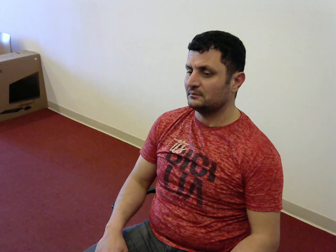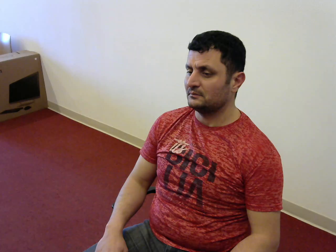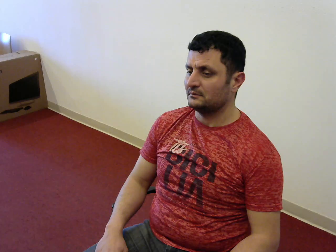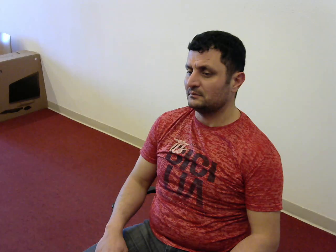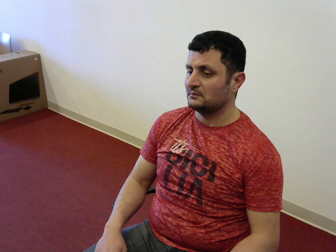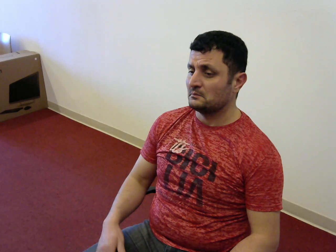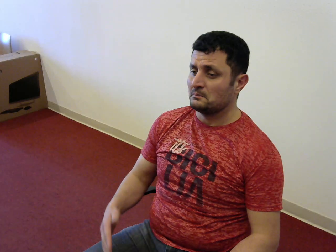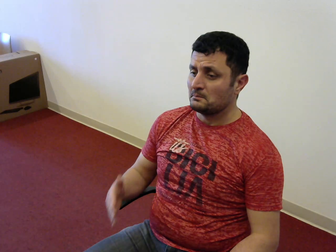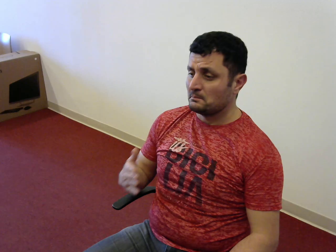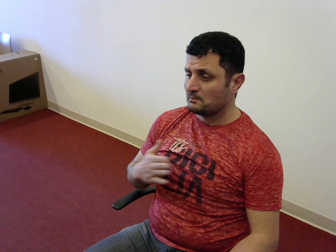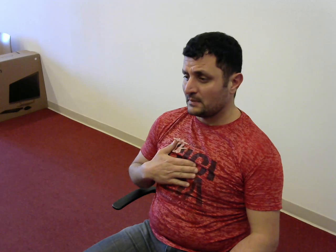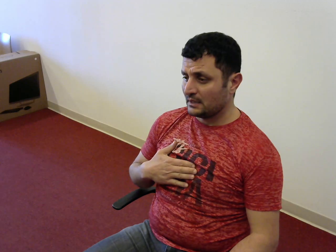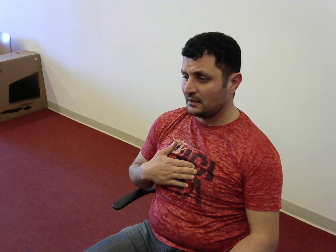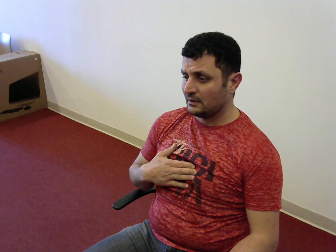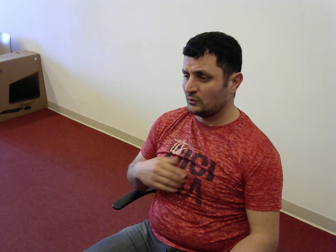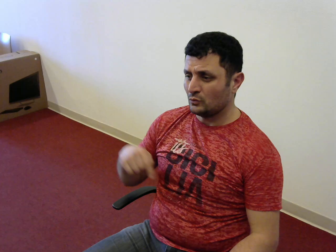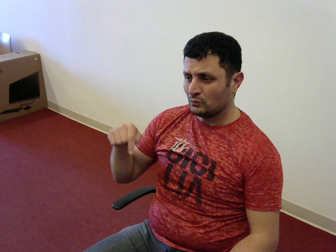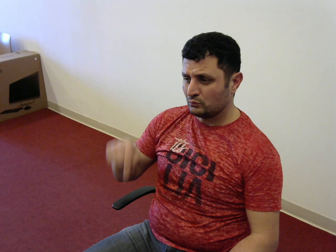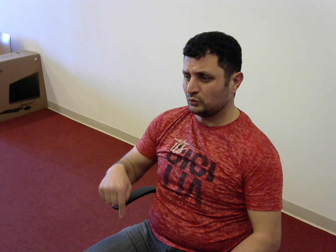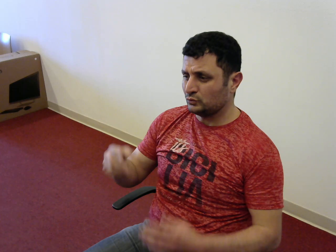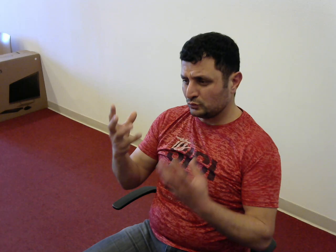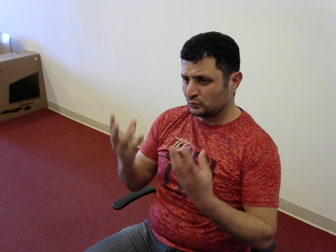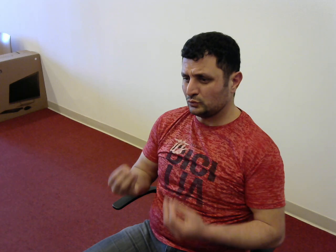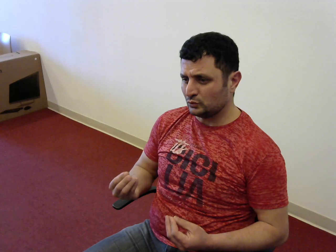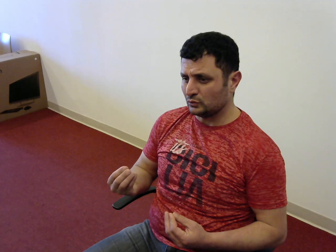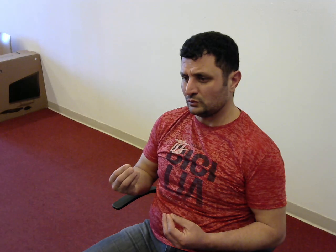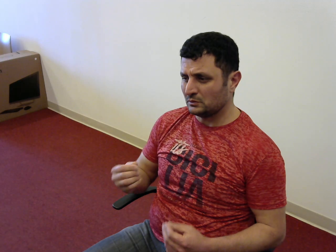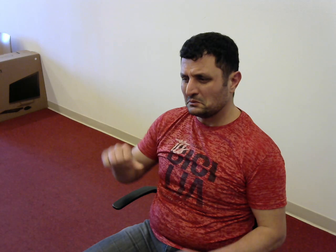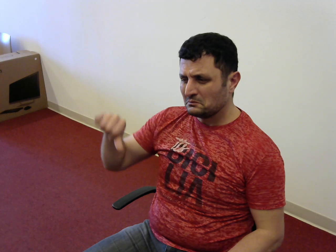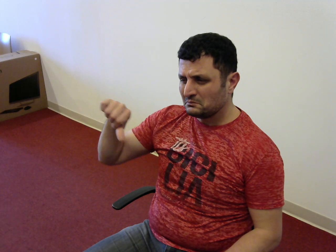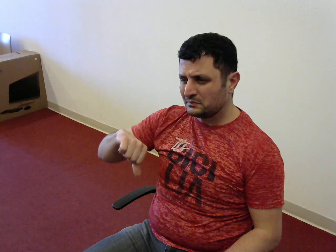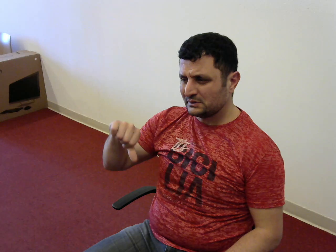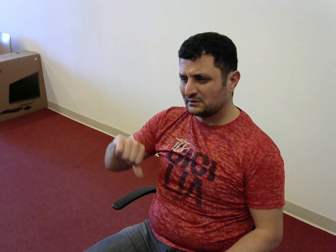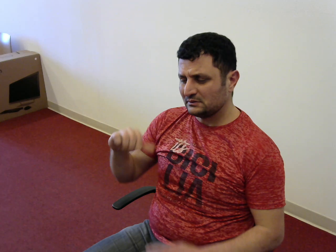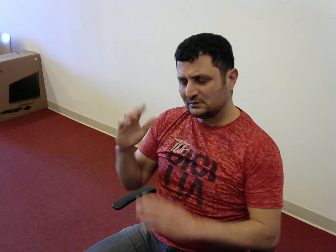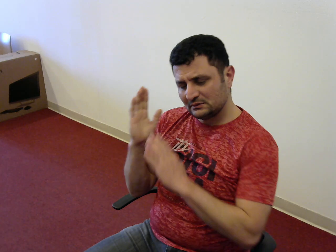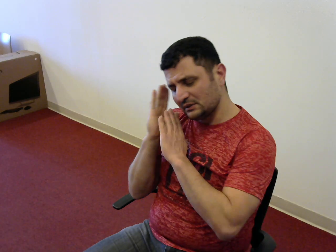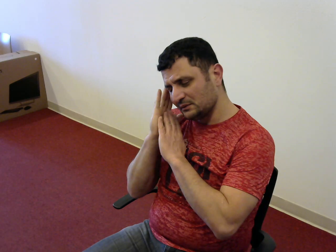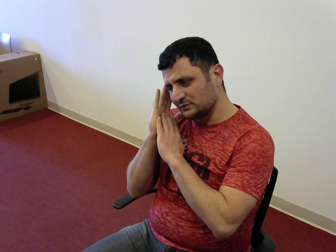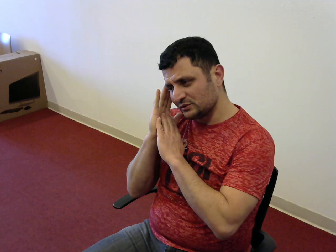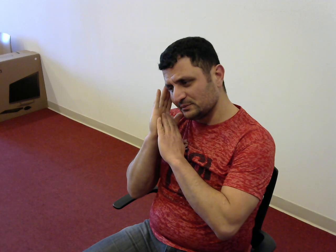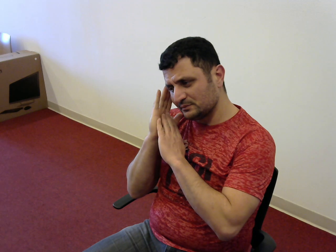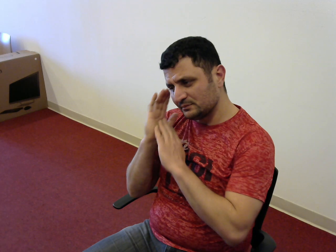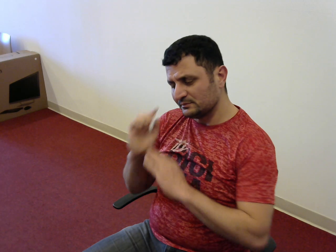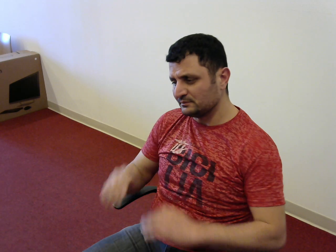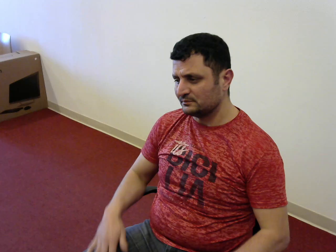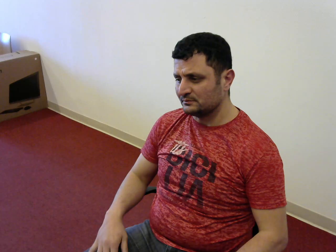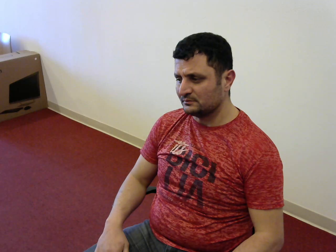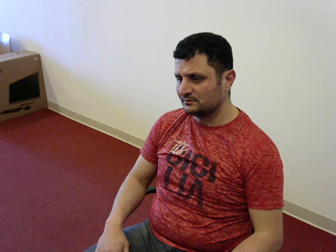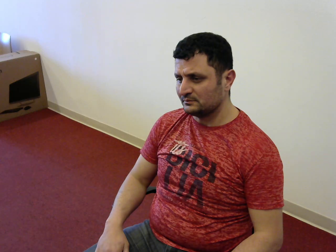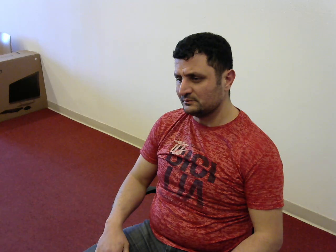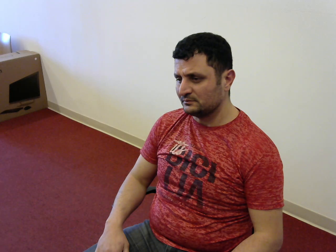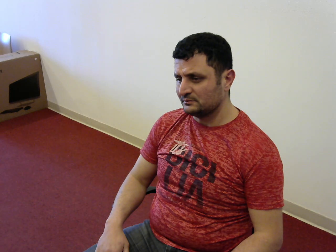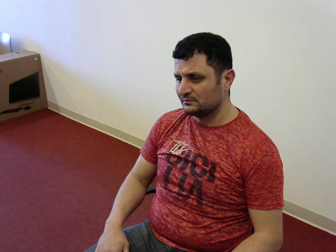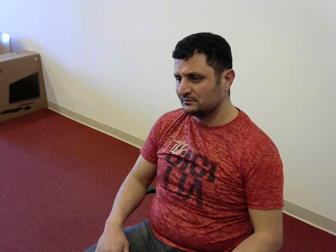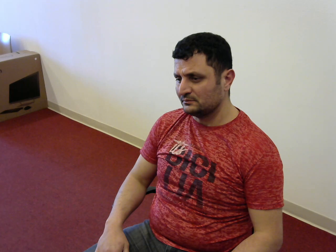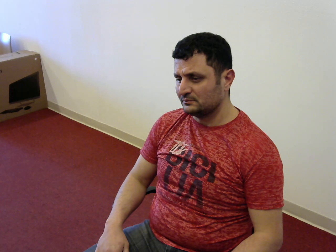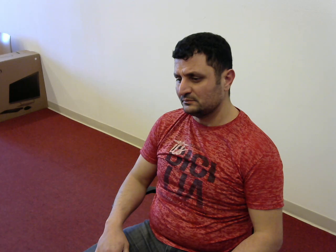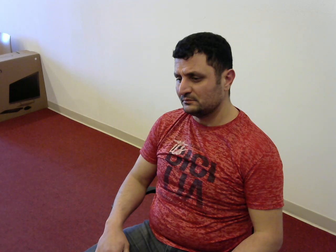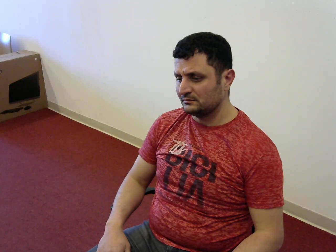Mən bu gün pis yatmışam